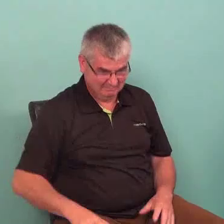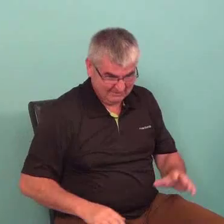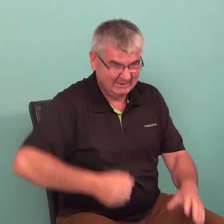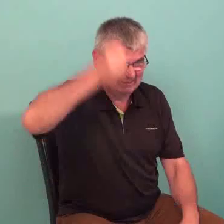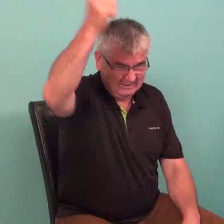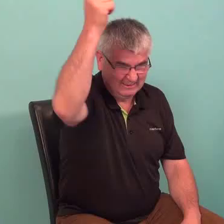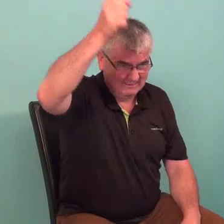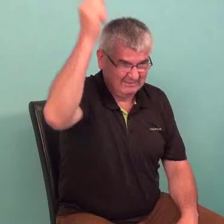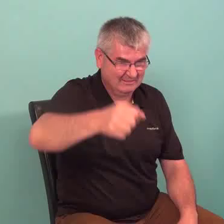Grozi mu pięścią.